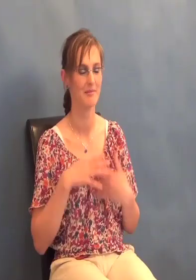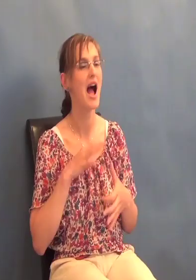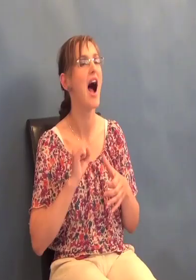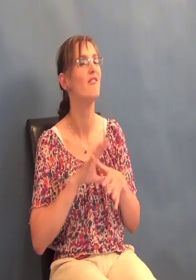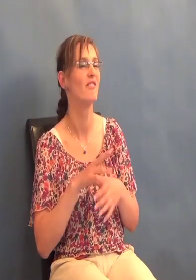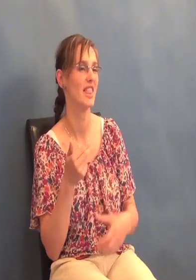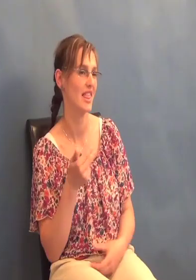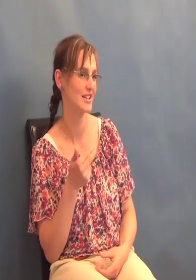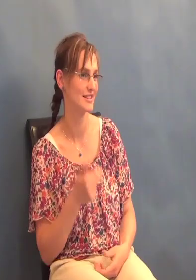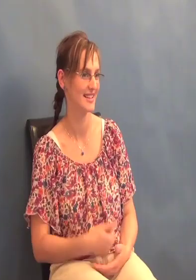A w niedzielę?